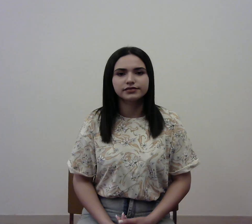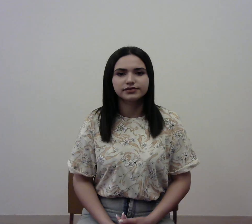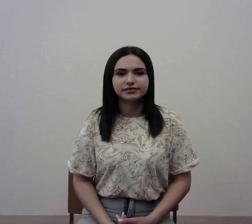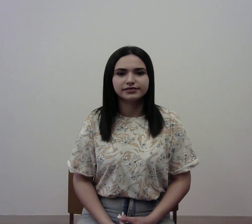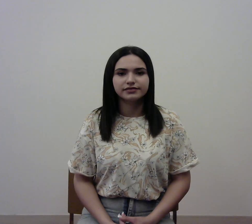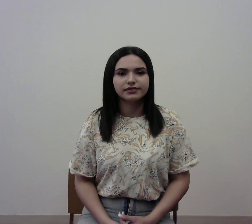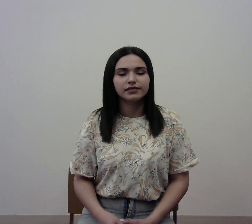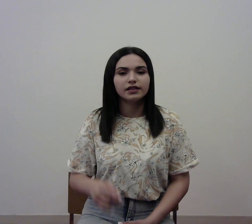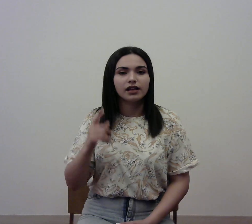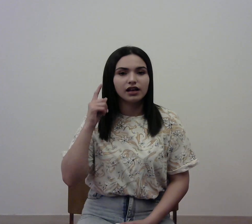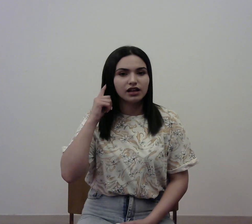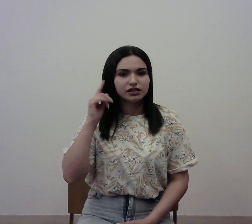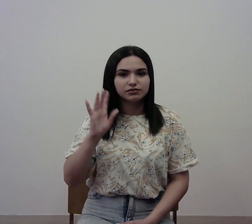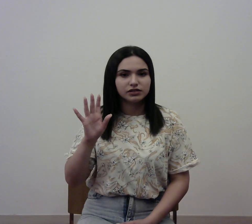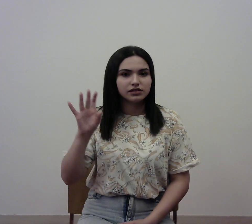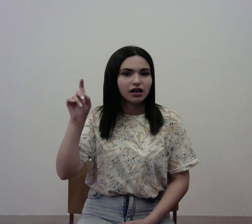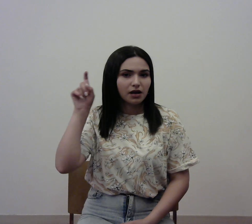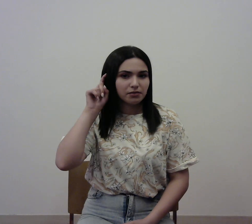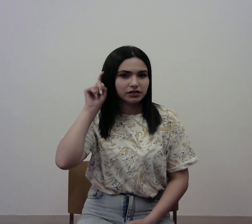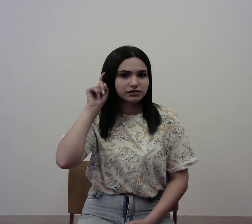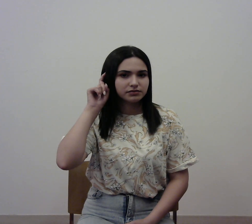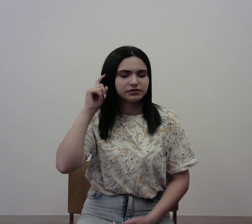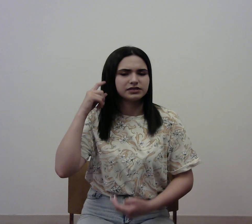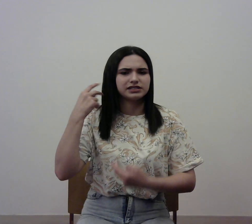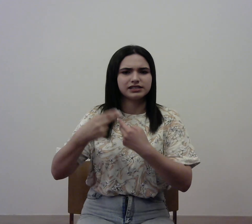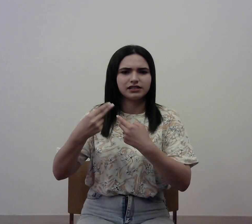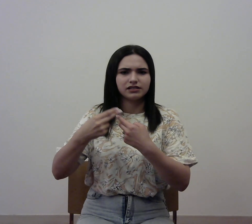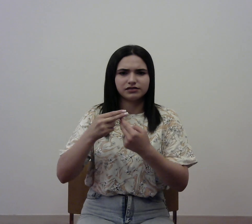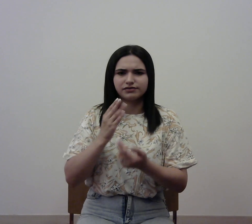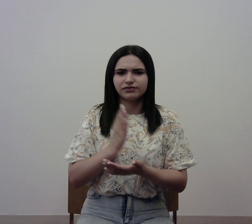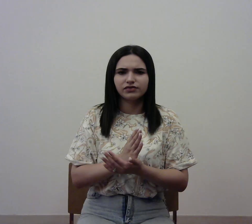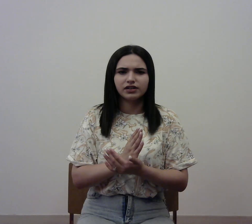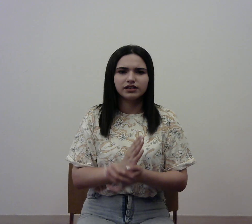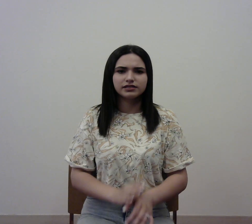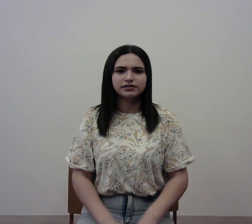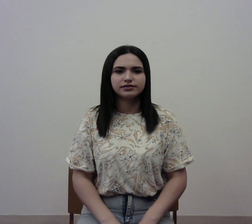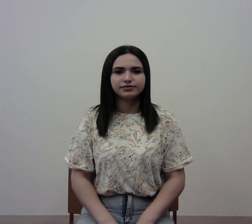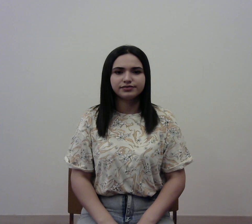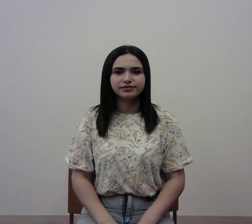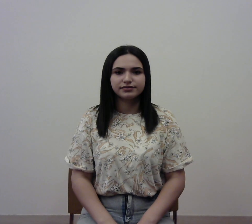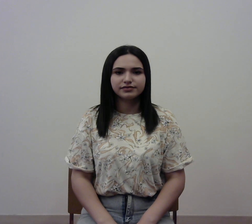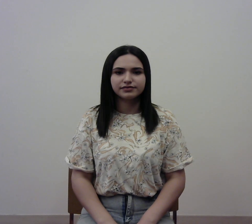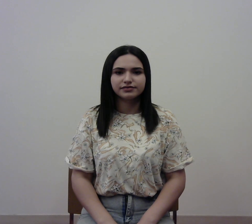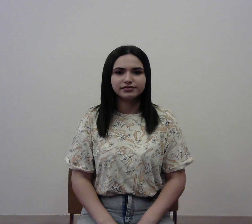Eşitmə aparatımın nasazlığı var